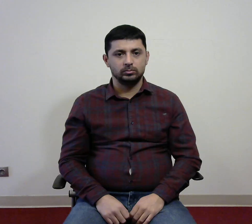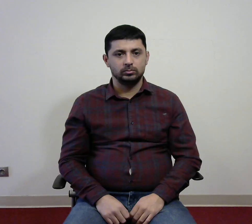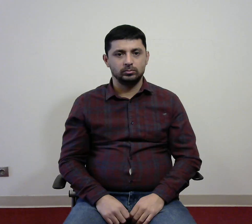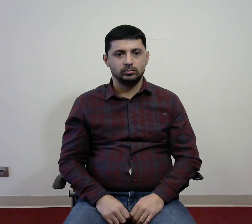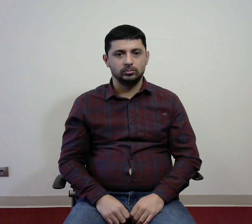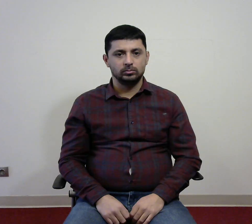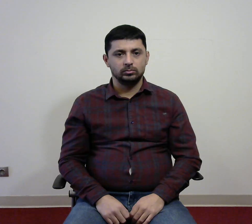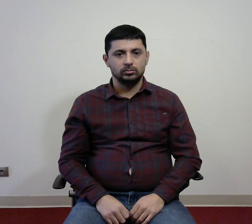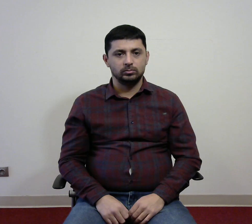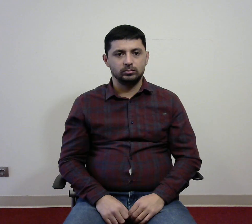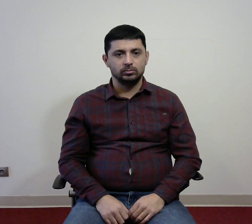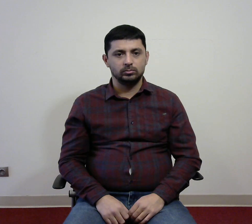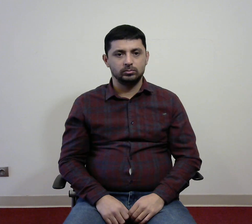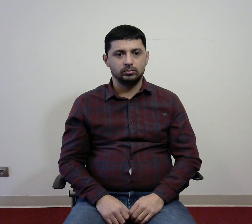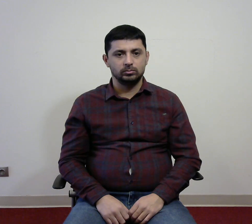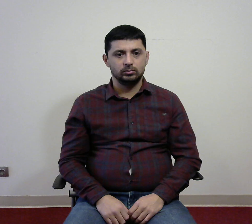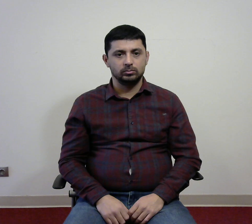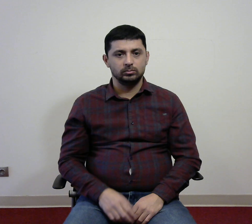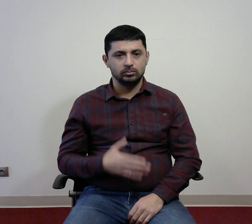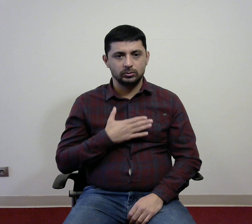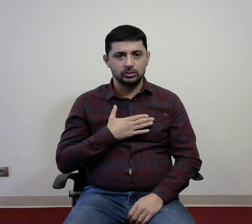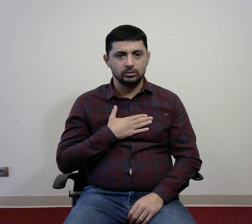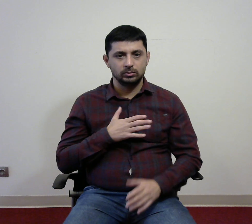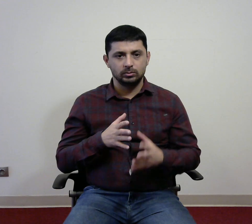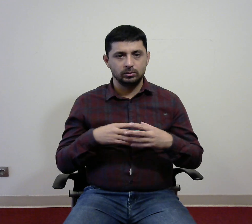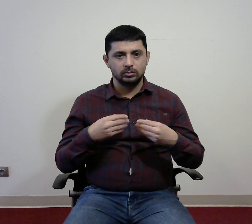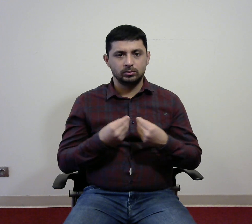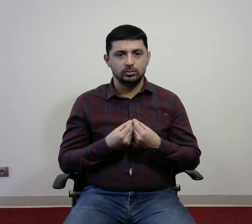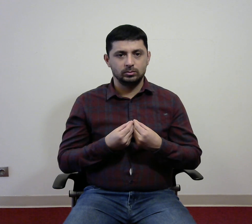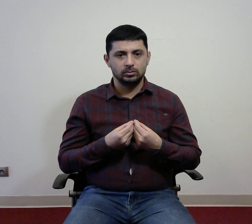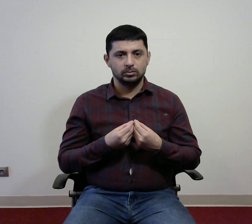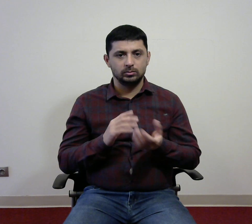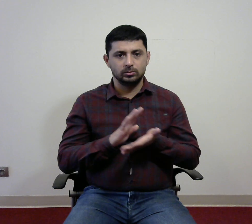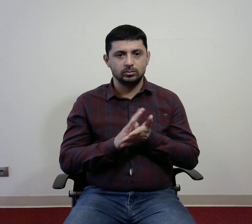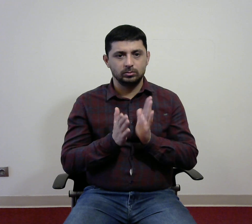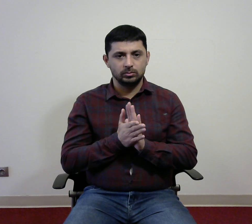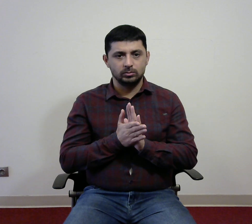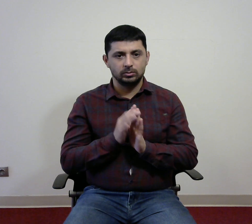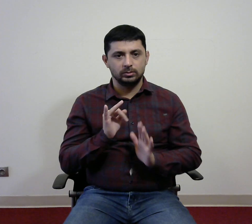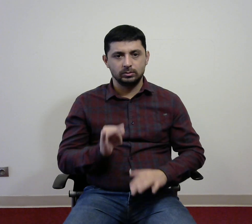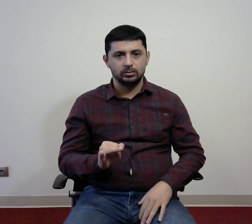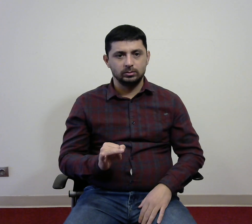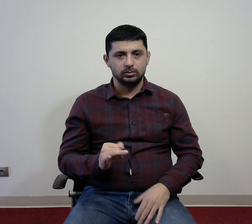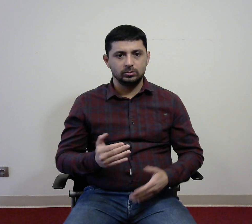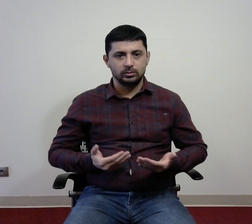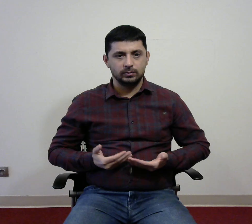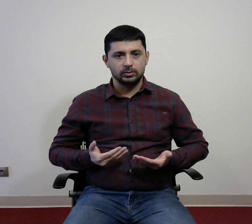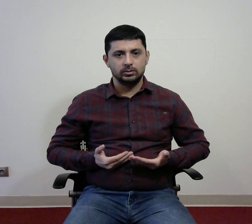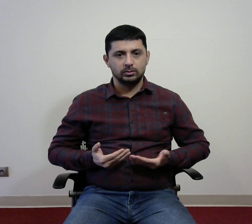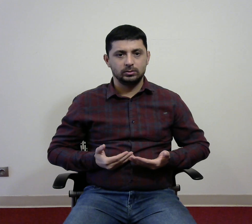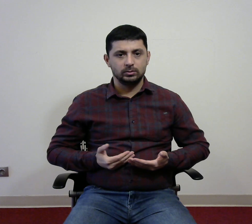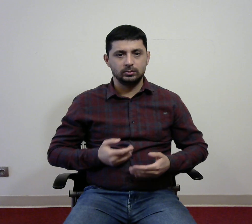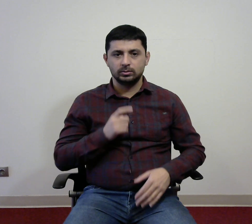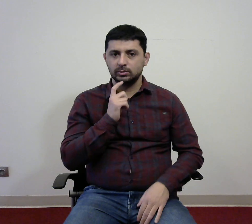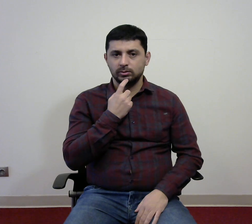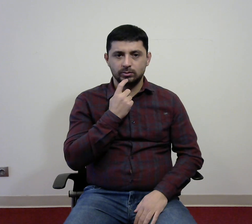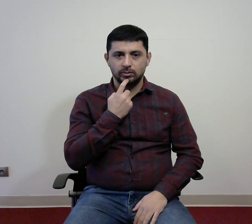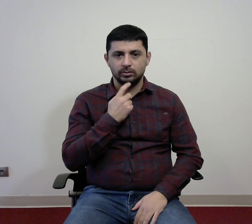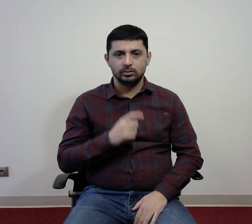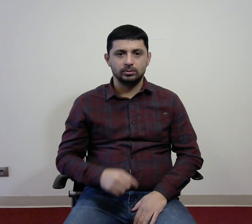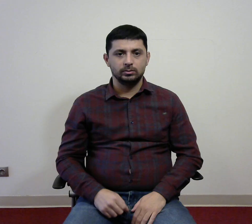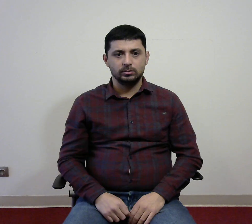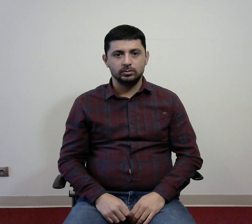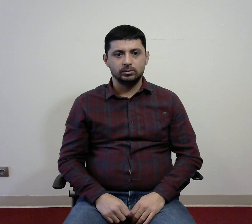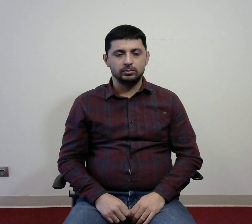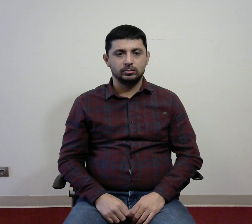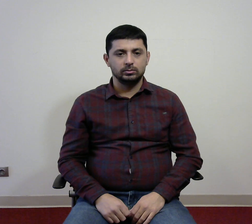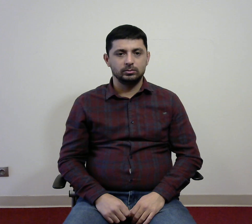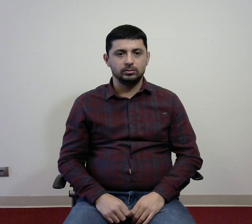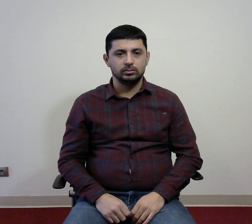Mənim ailəmin vəziyyəti yaxşı deyil, yaşamaq çətindir